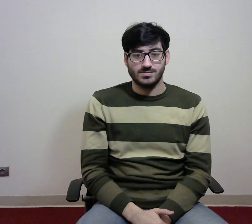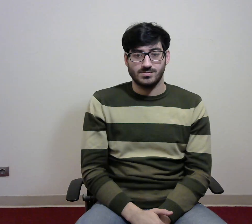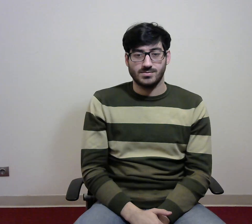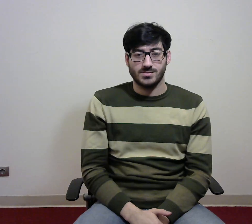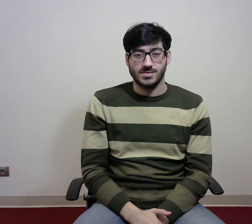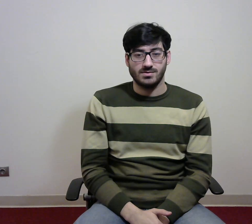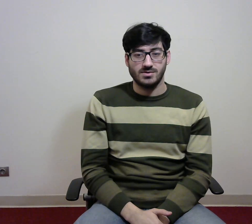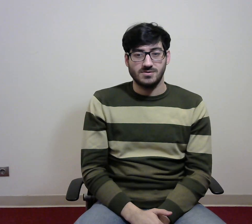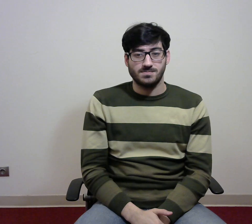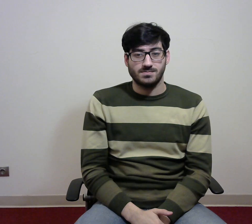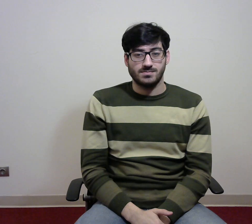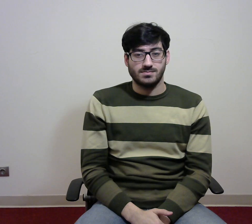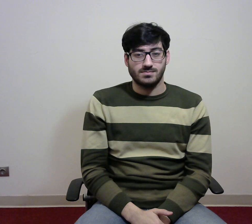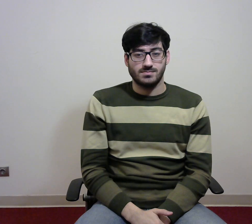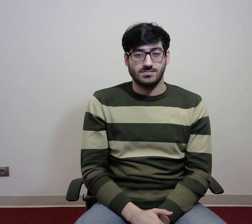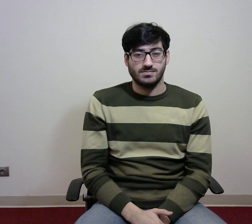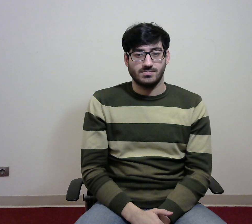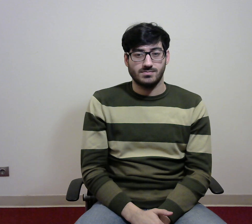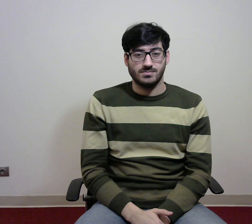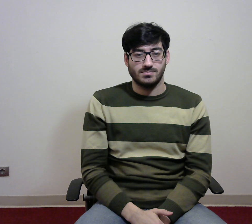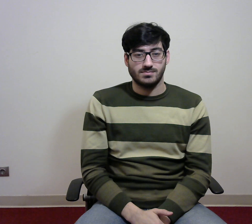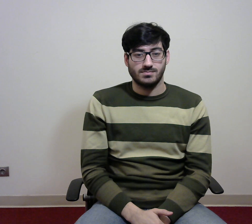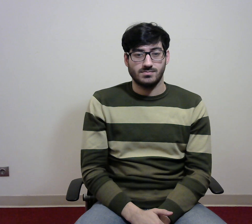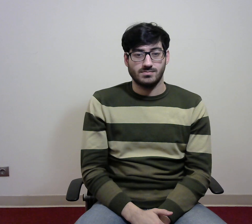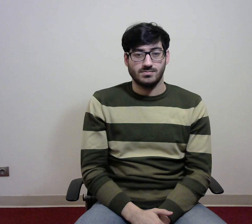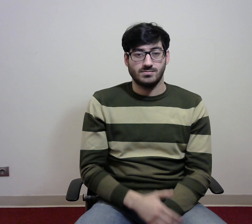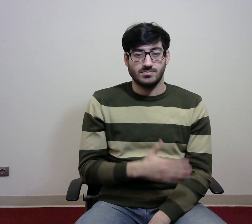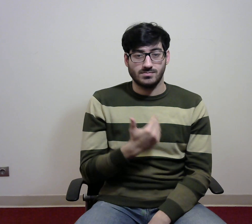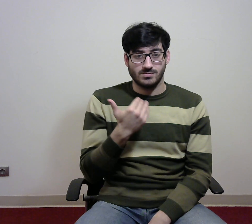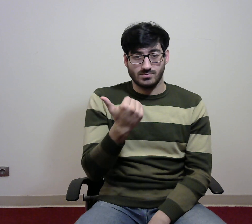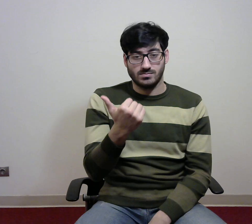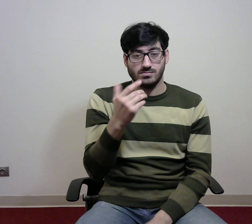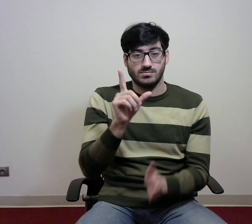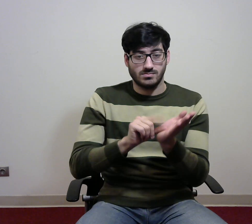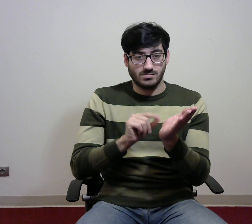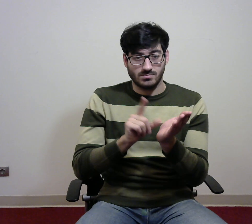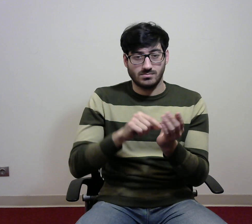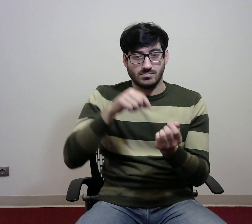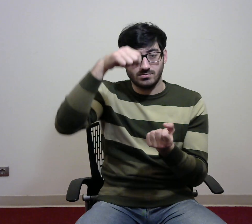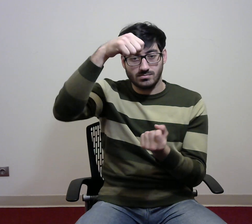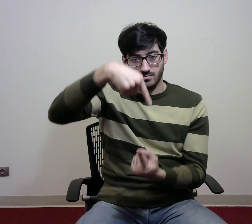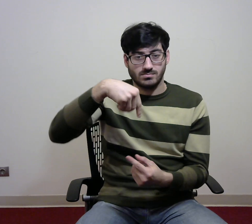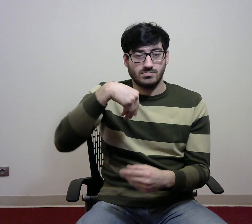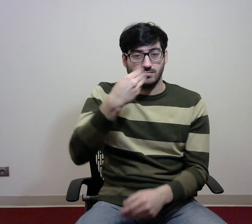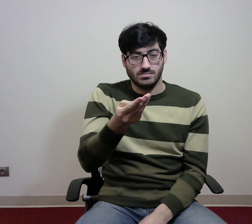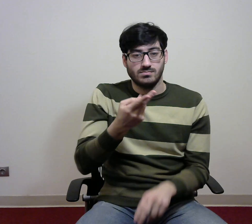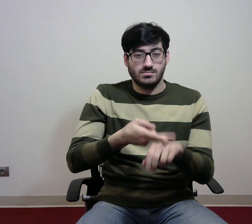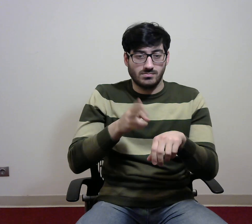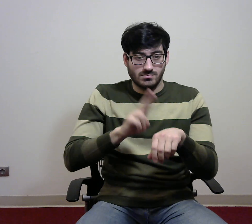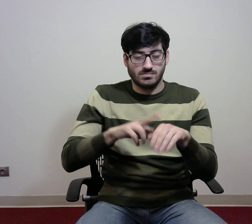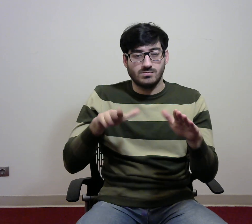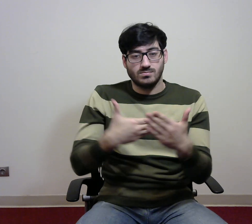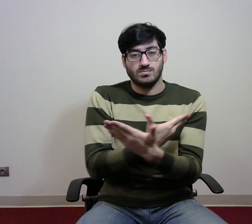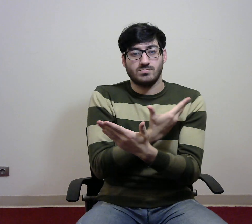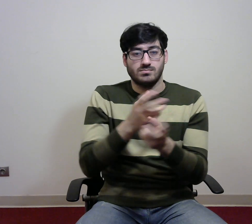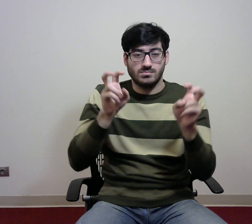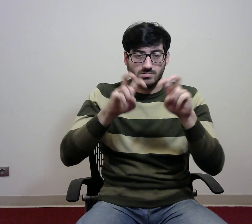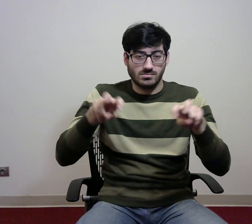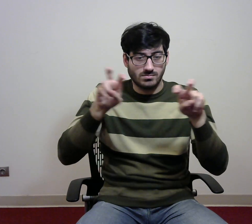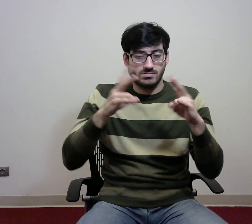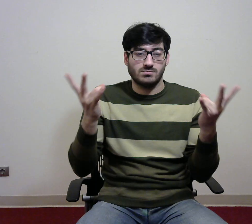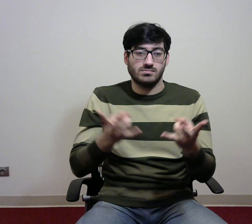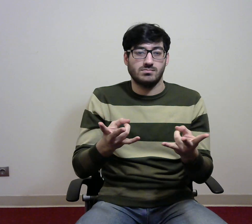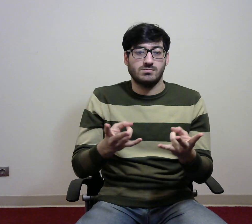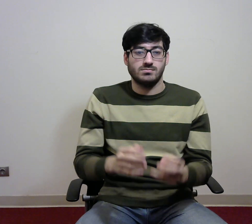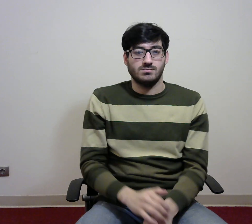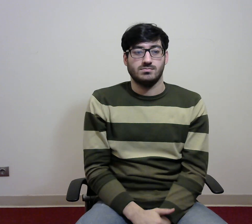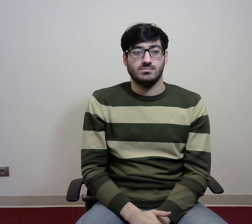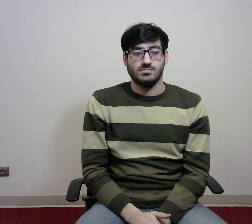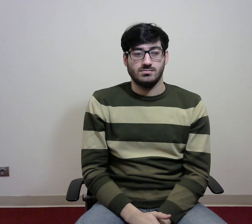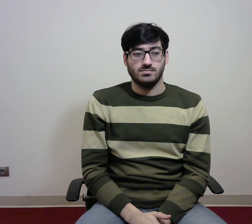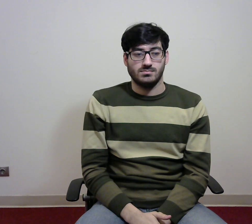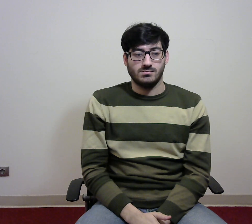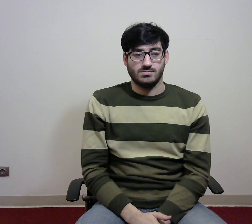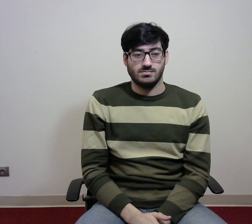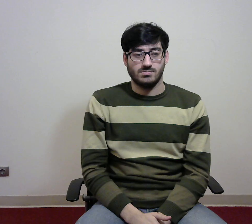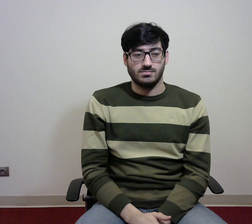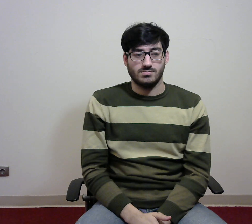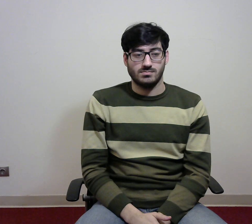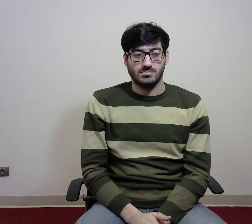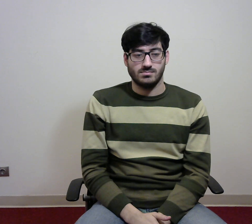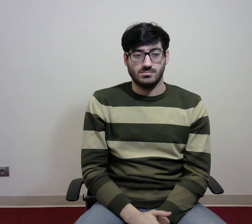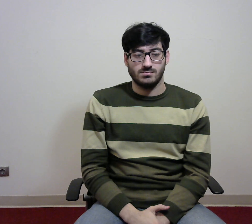Sizə pensiya təyin olunması üçün yenidən müayinə olunmalısınız